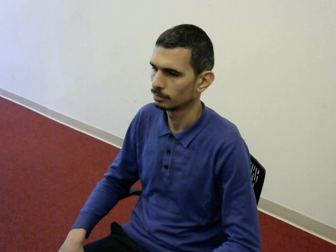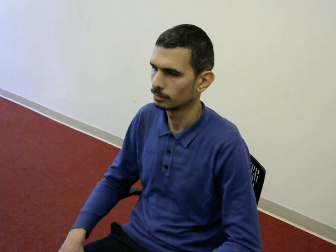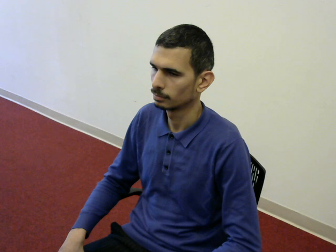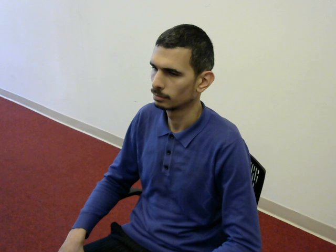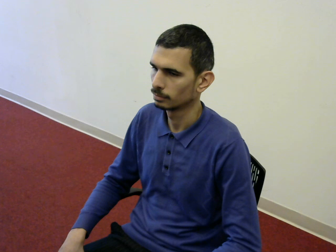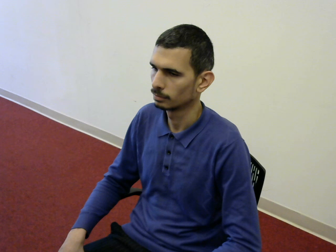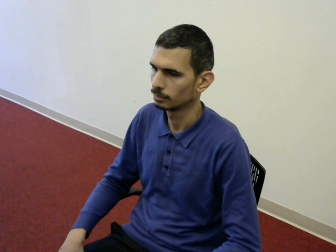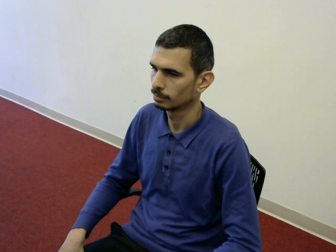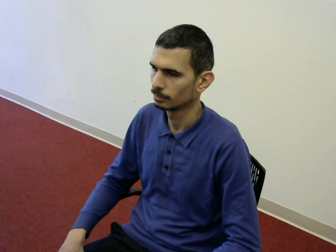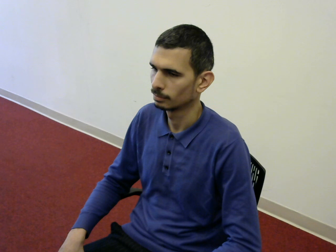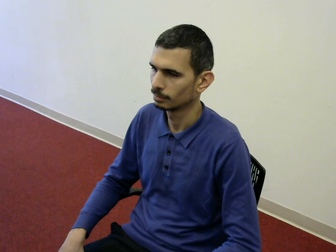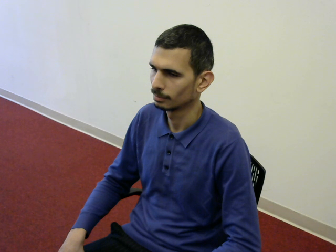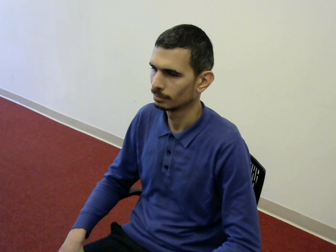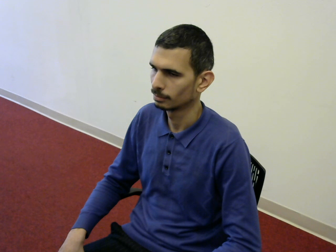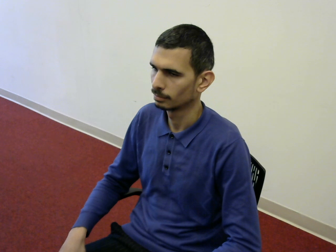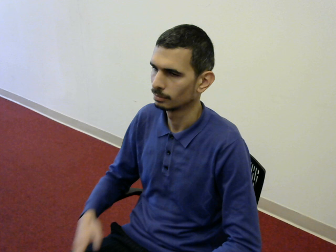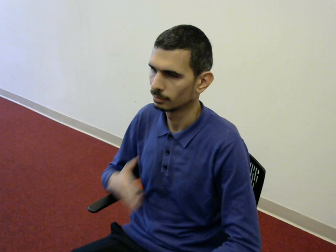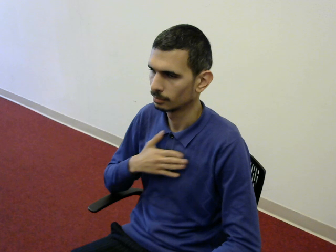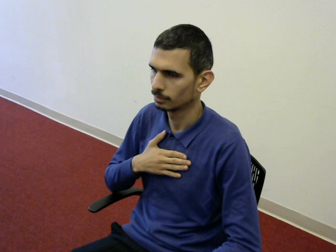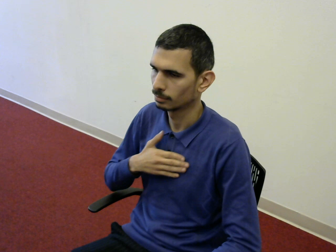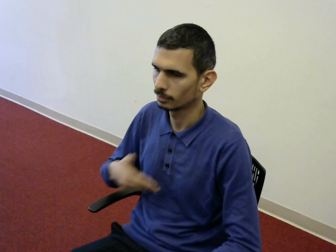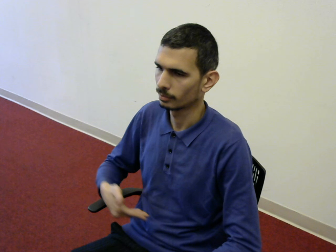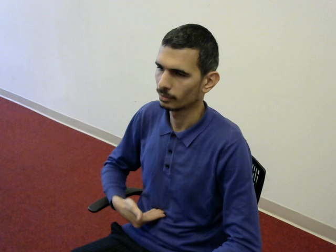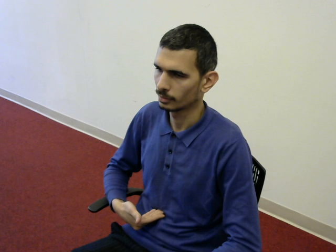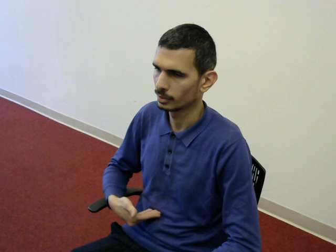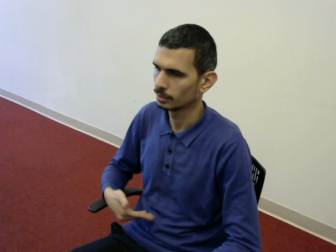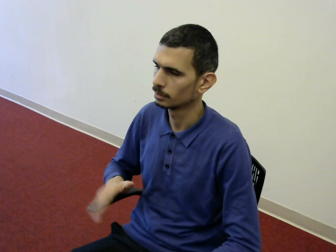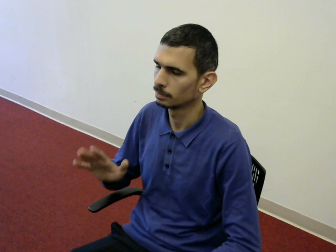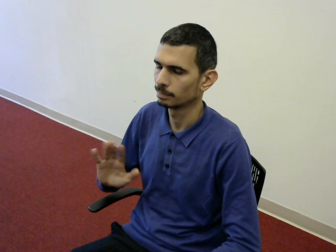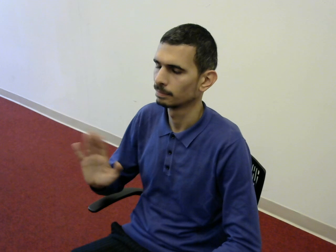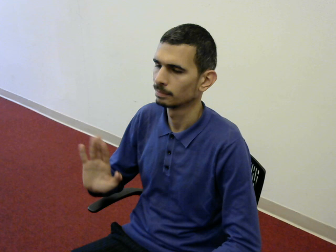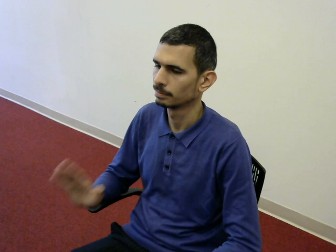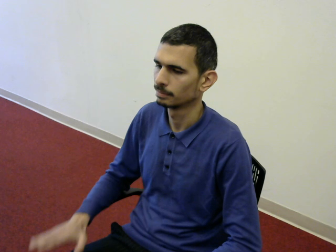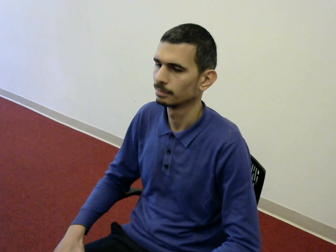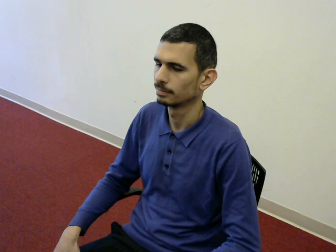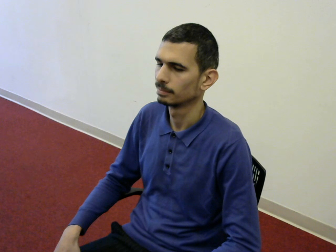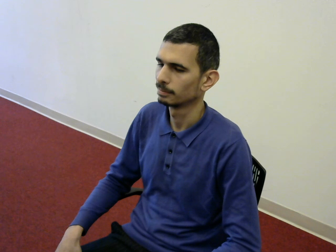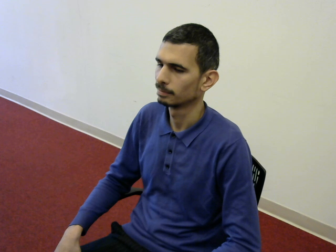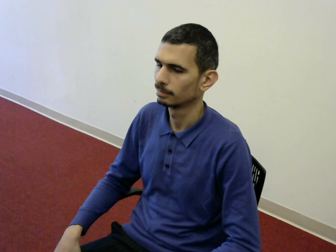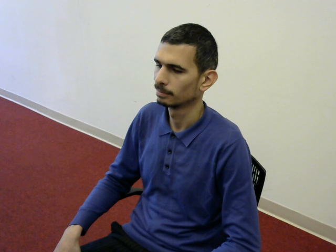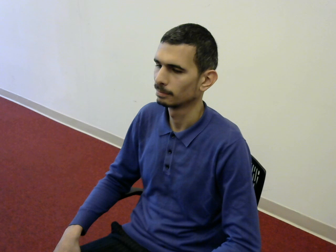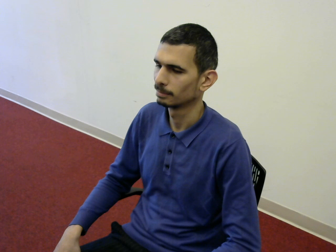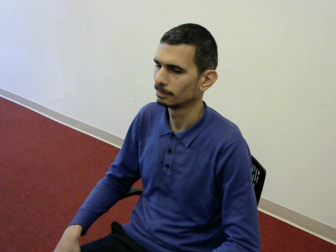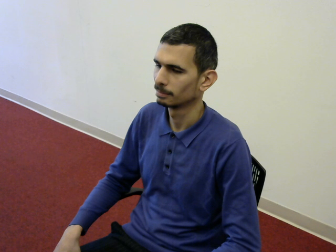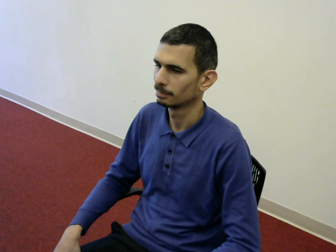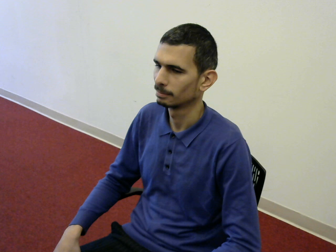Mən ac deyiləm